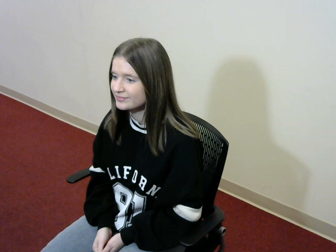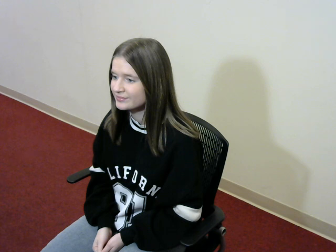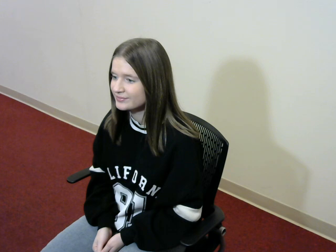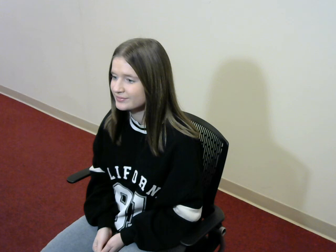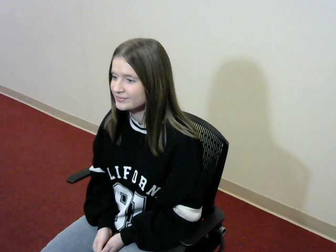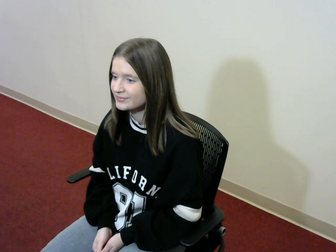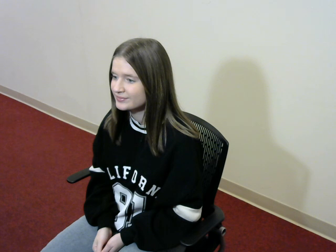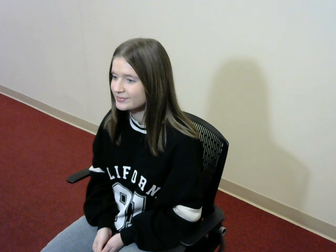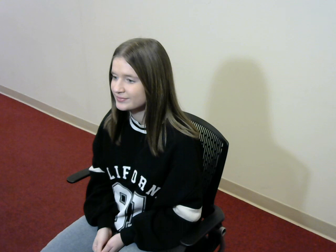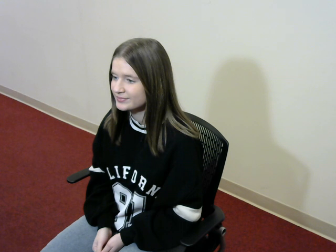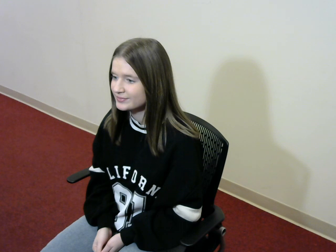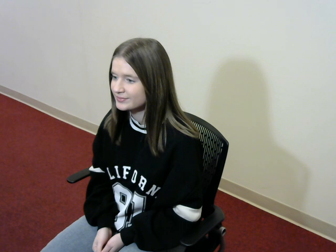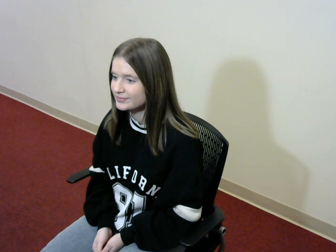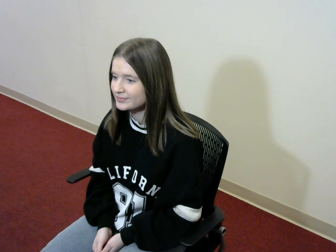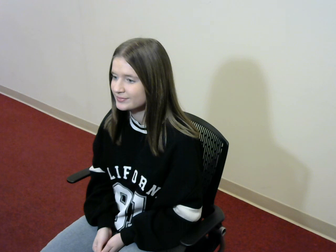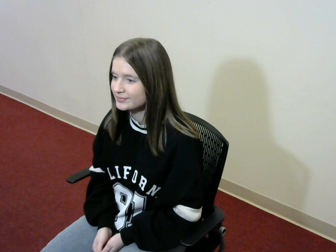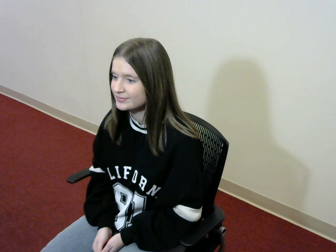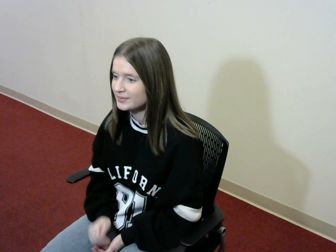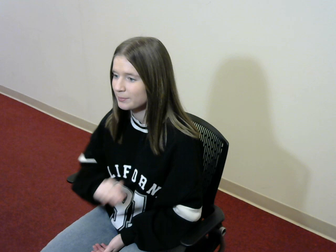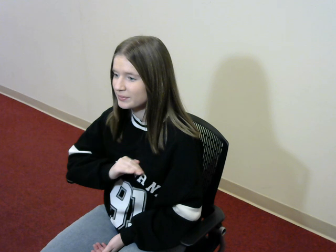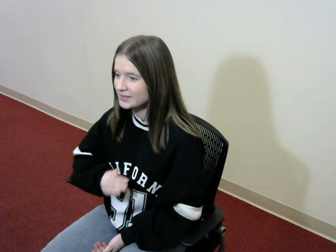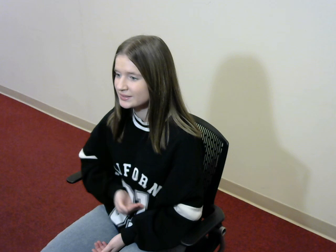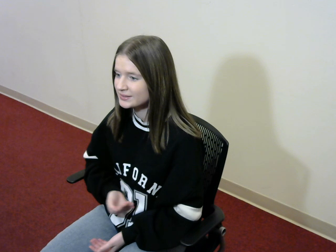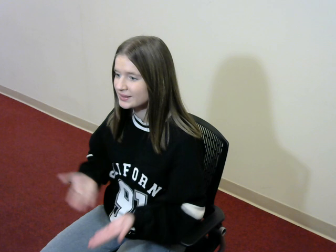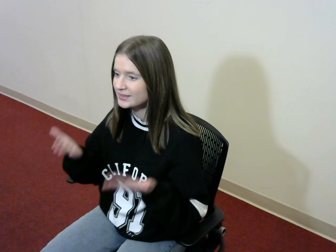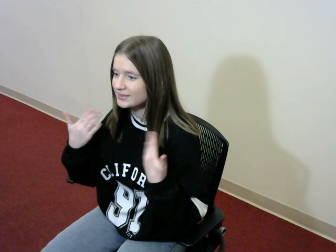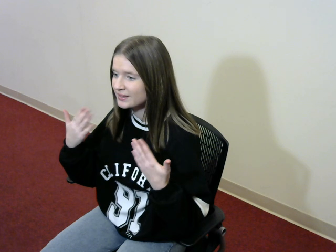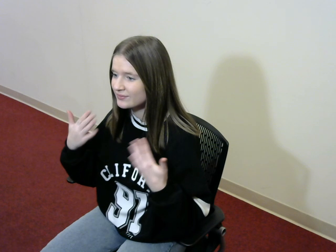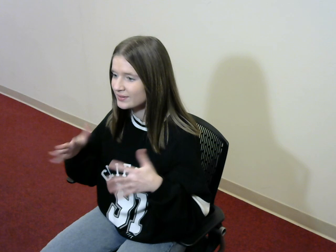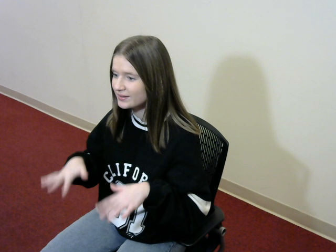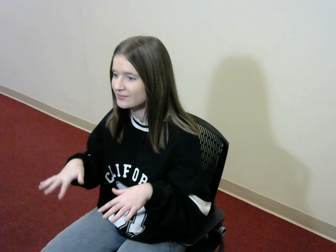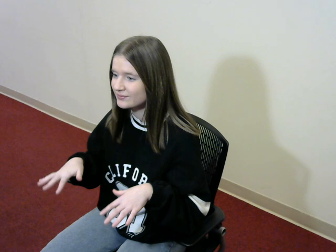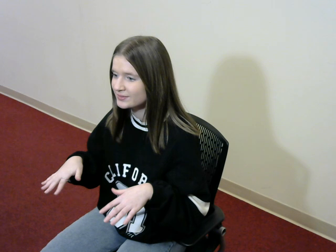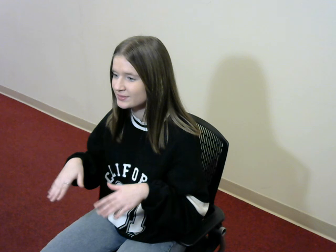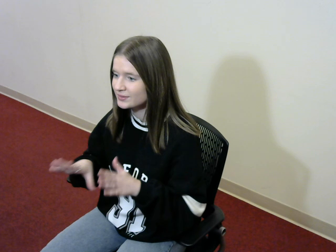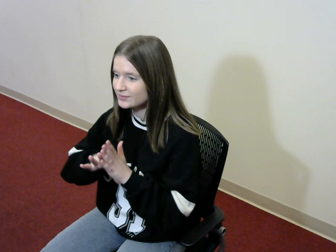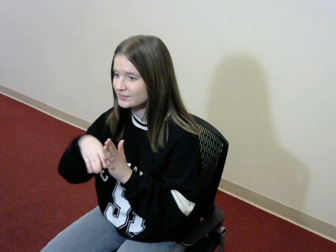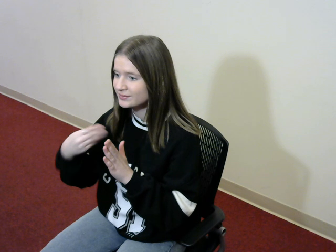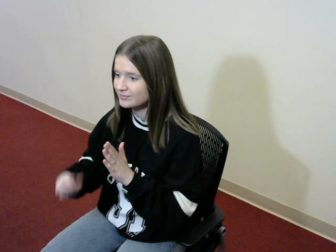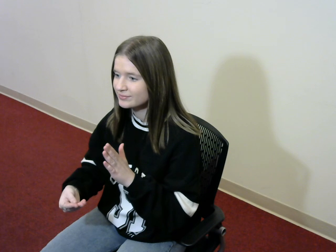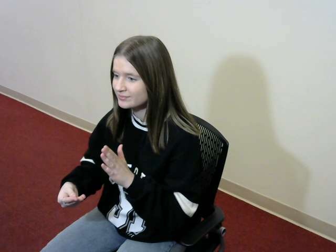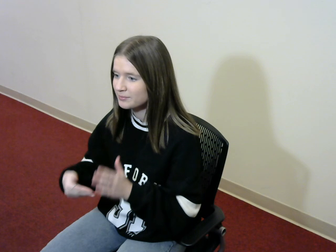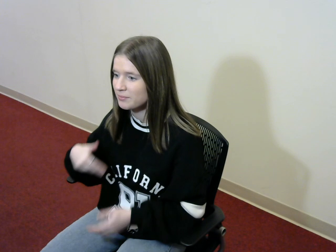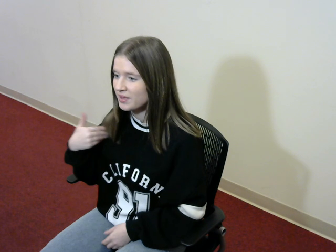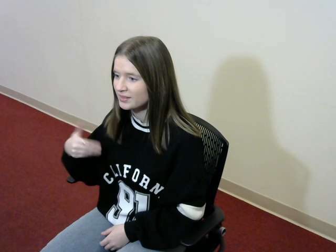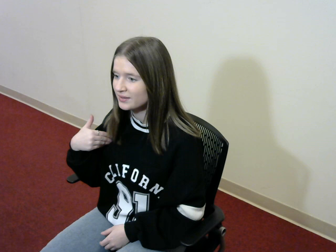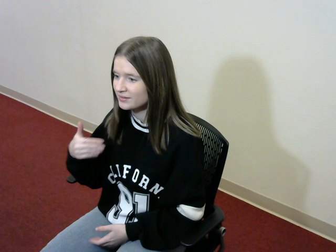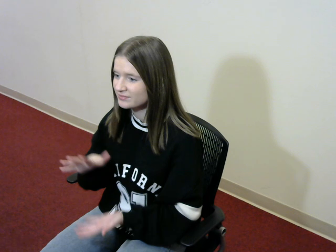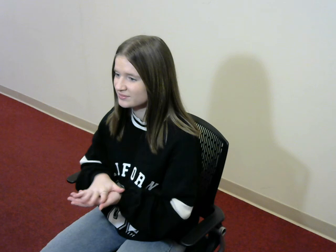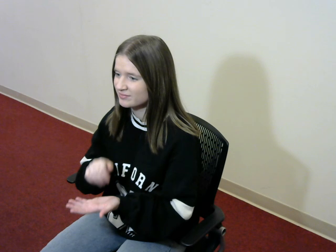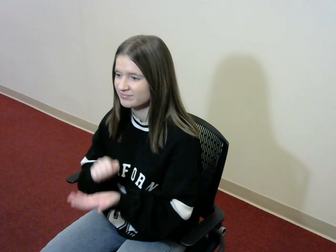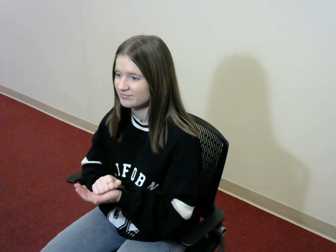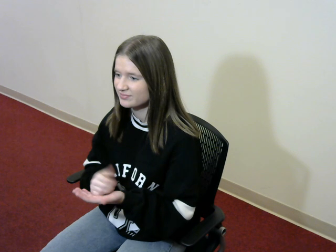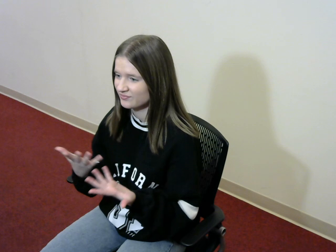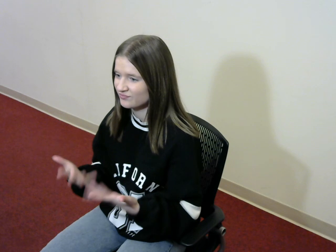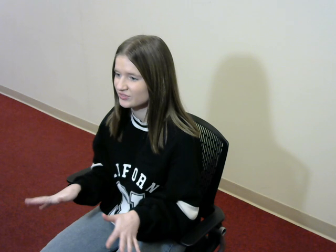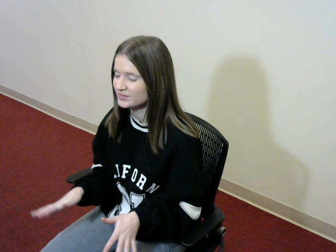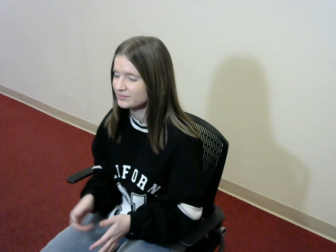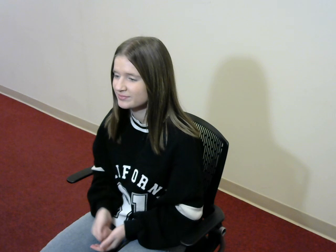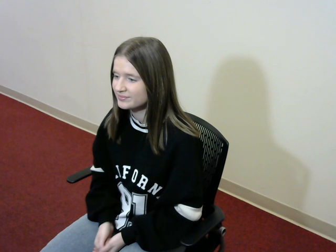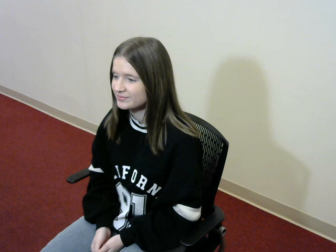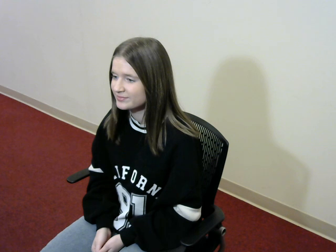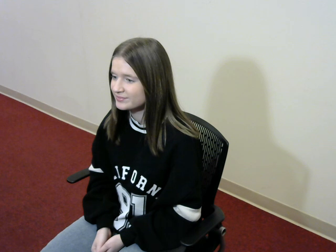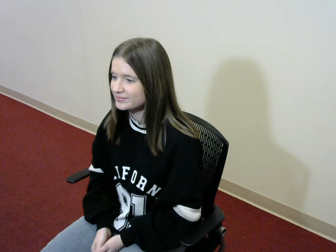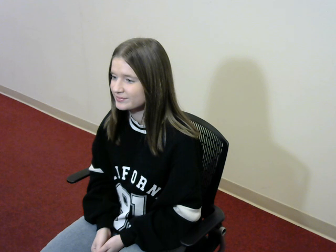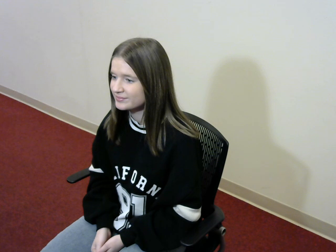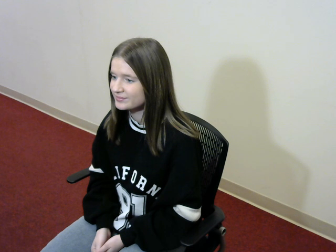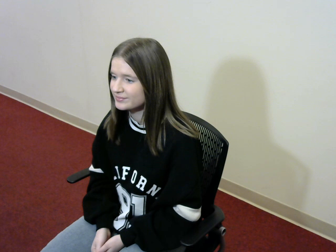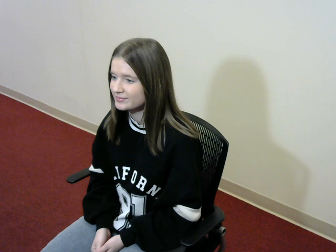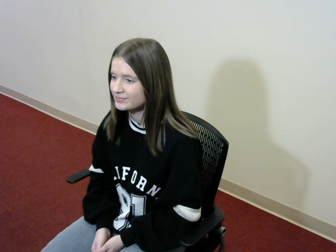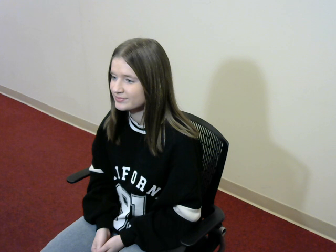Bağda yerə düşən meyvələr xarab olmuşdu